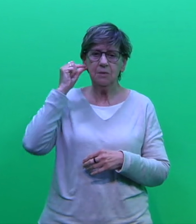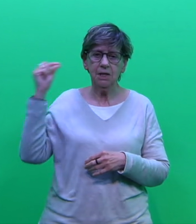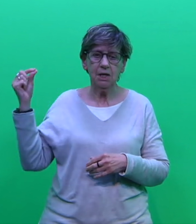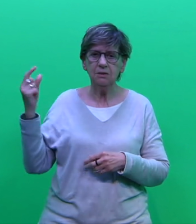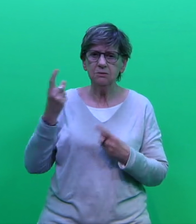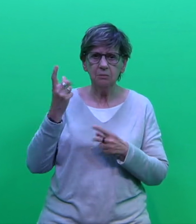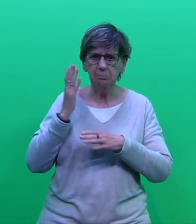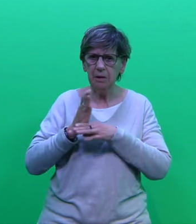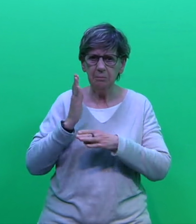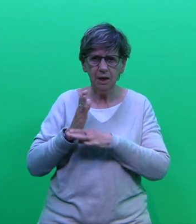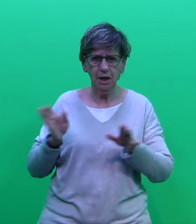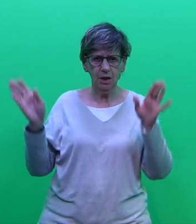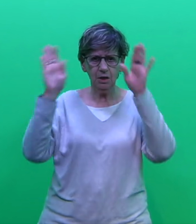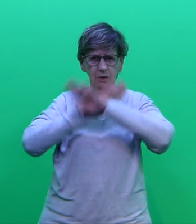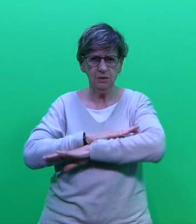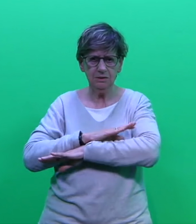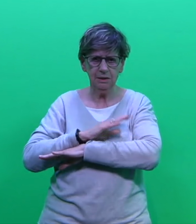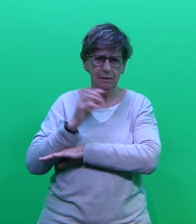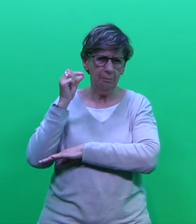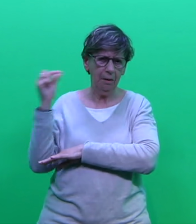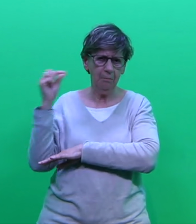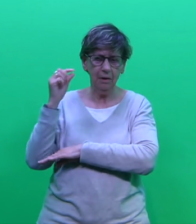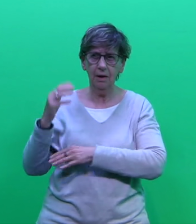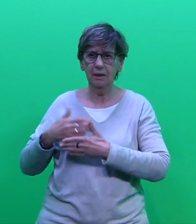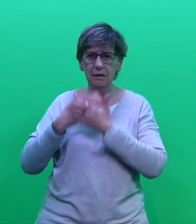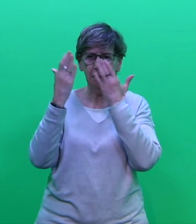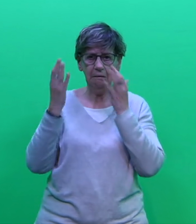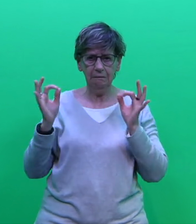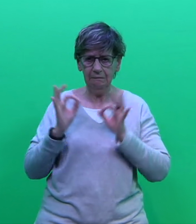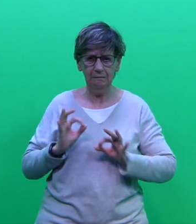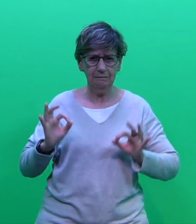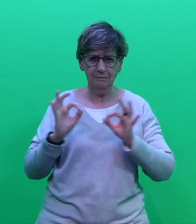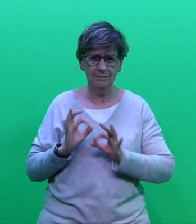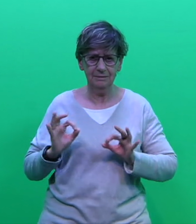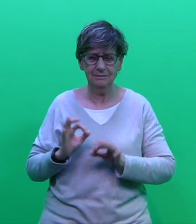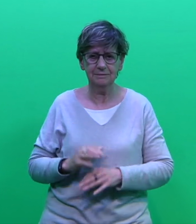Sento un xiulet però sempre és de nit, durant el matí no.